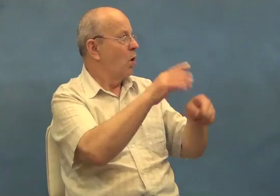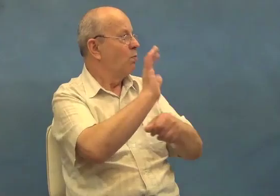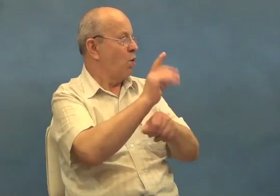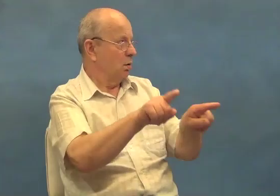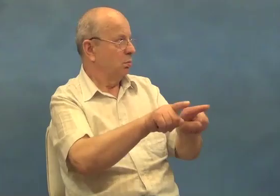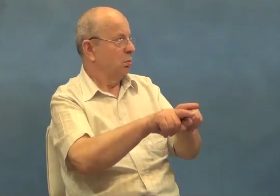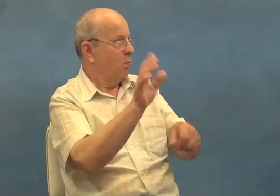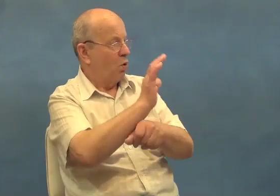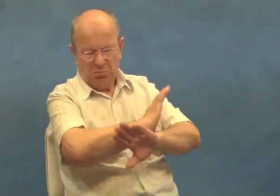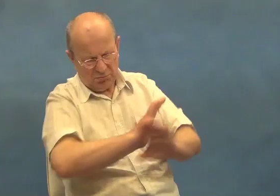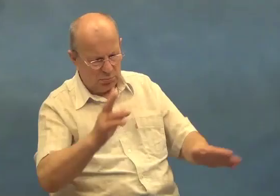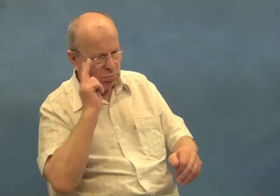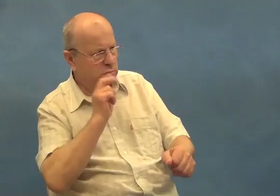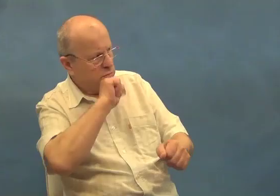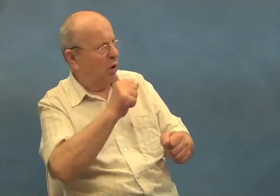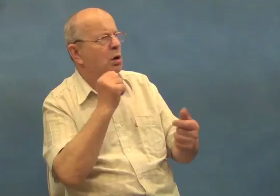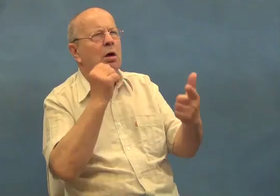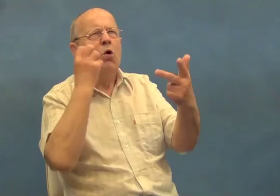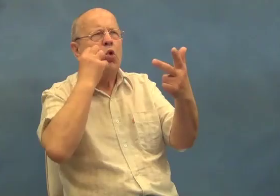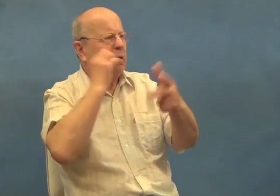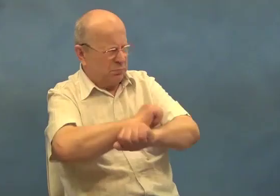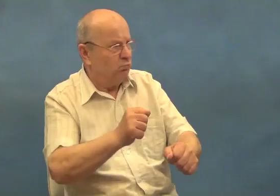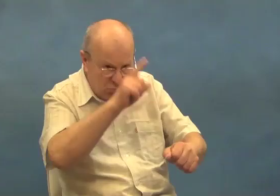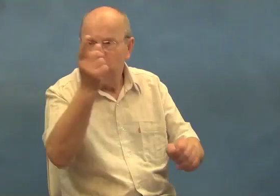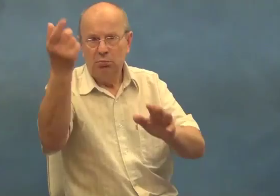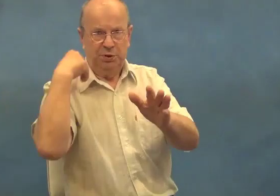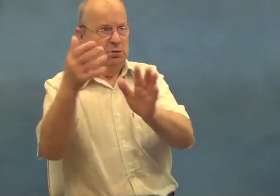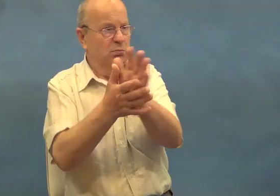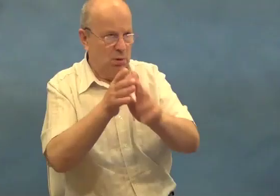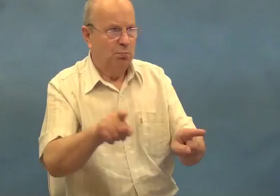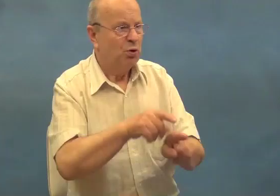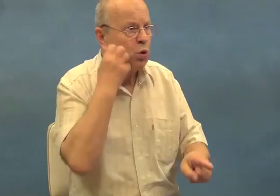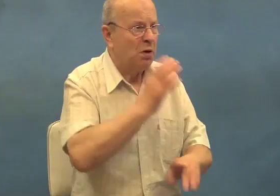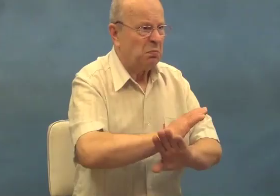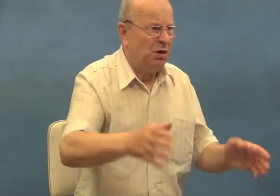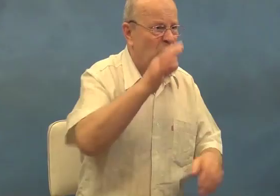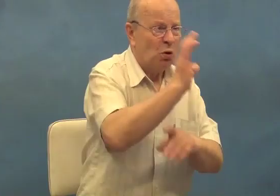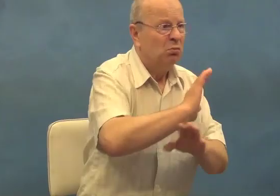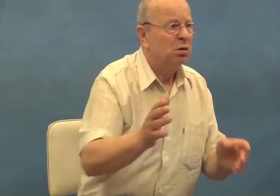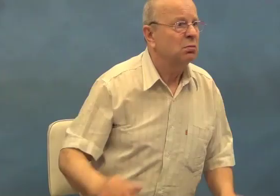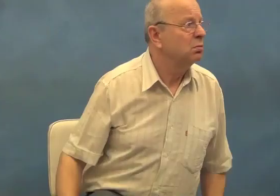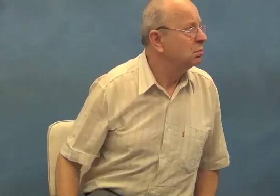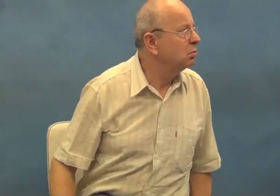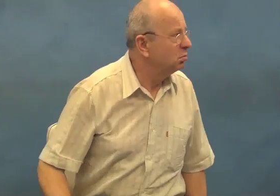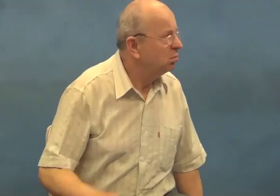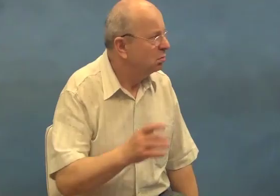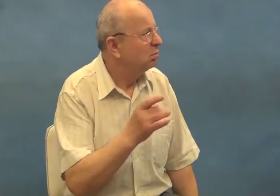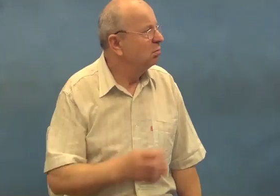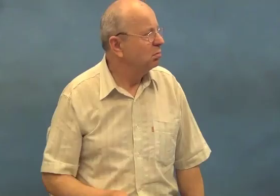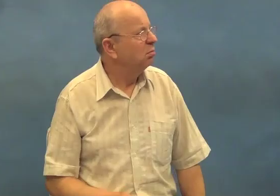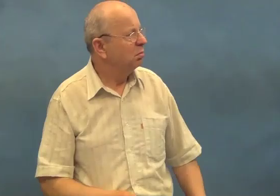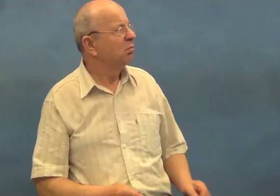Tak samo w Bułgarii i w Rumunii, dla głuchych nie, ktoś mi powiedział.